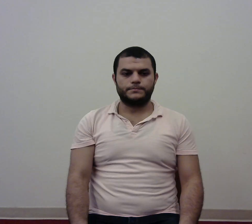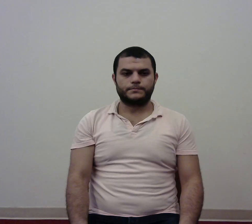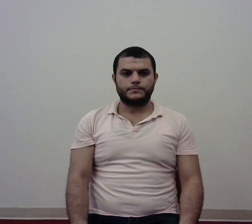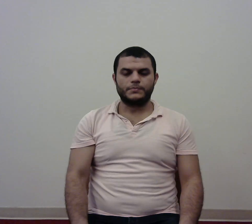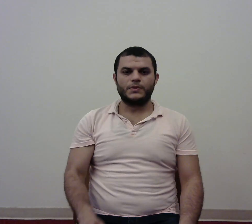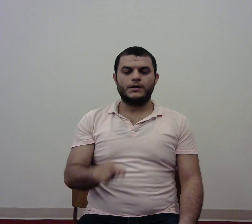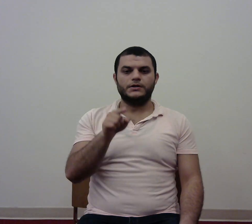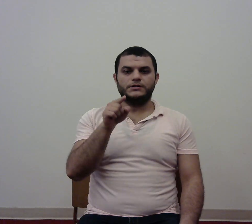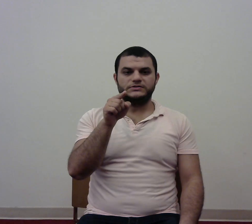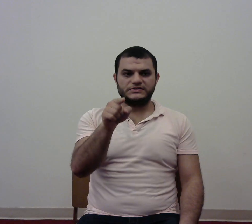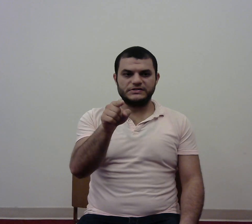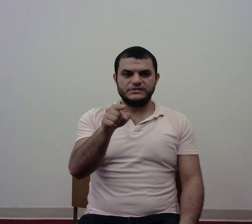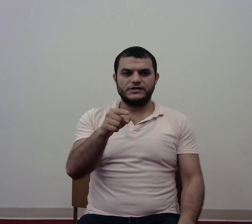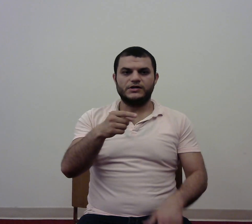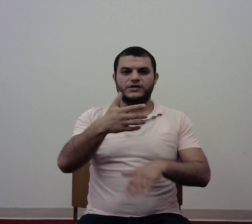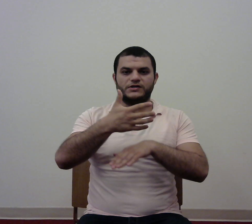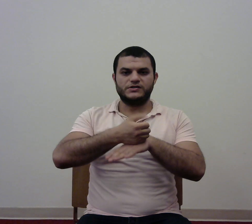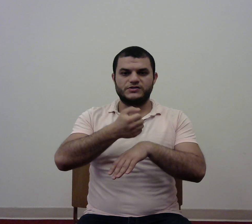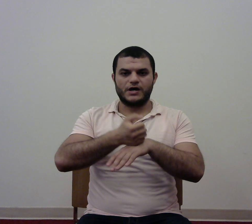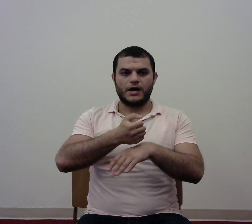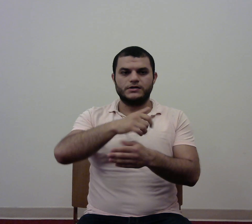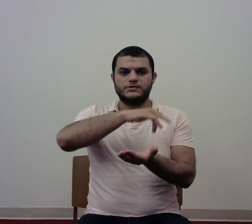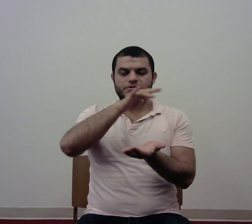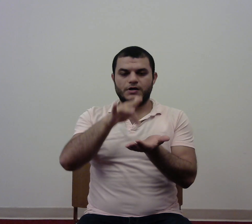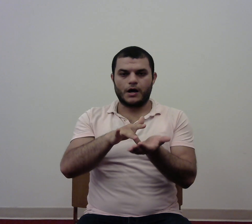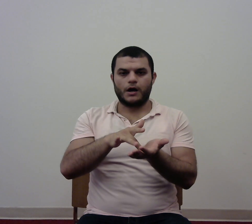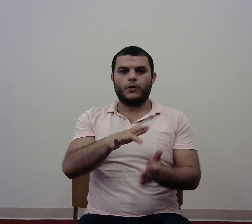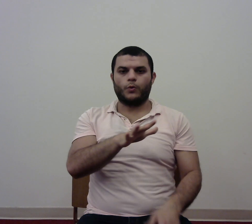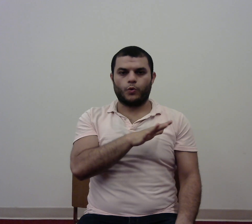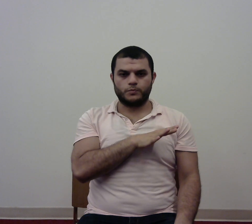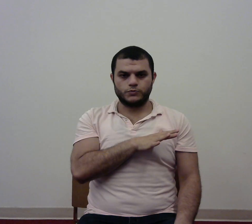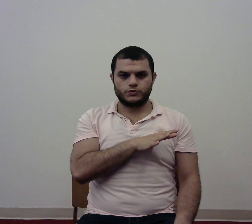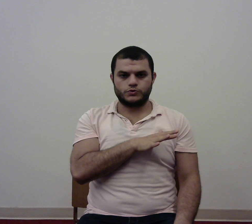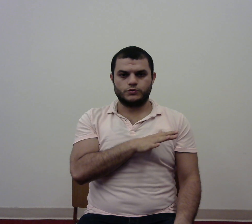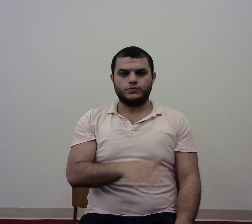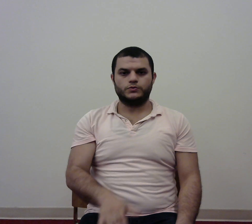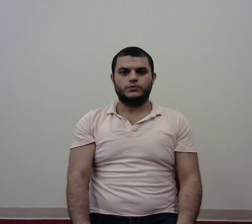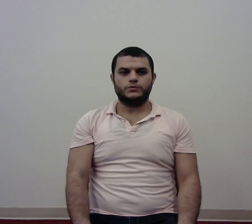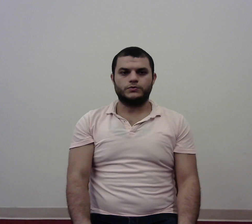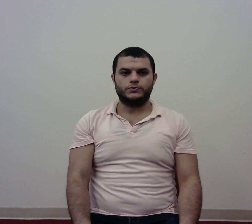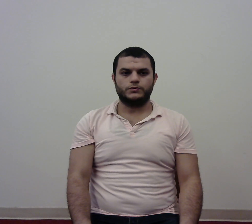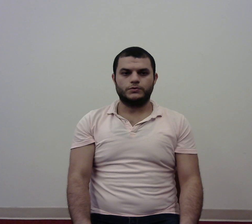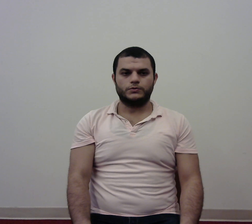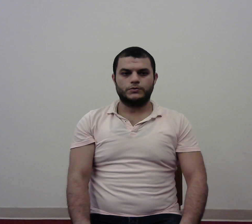Siz İçərişəhərdə olmusuz?